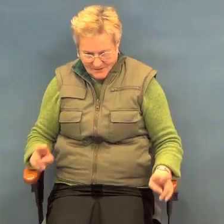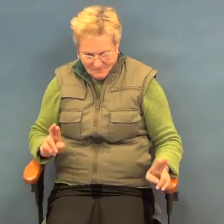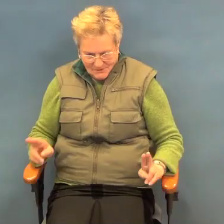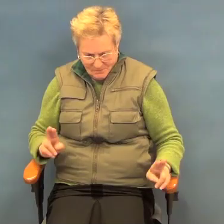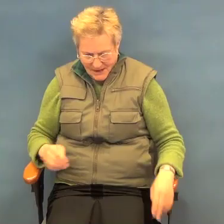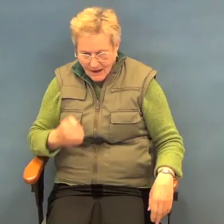Dźwięk.